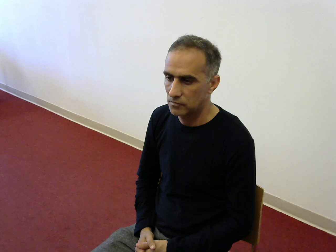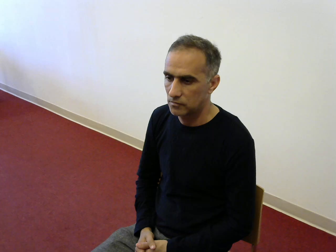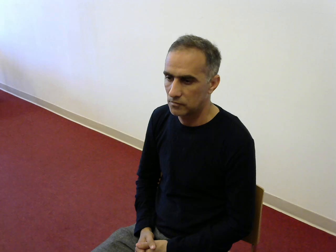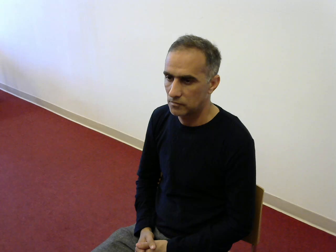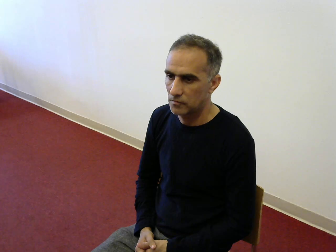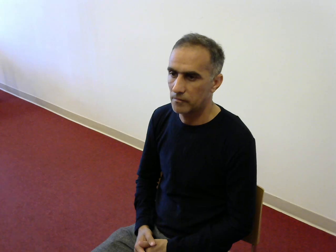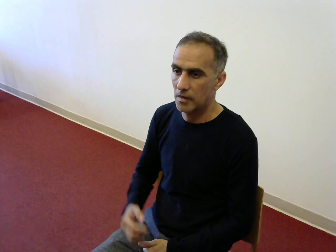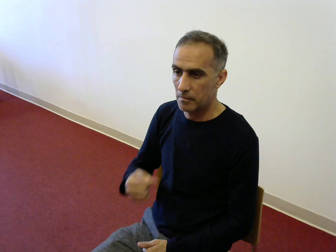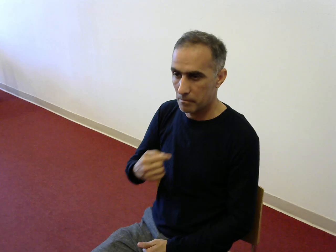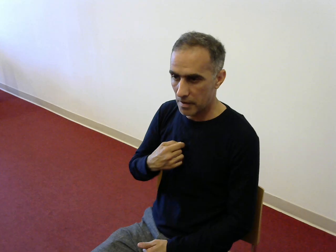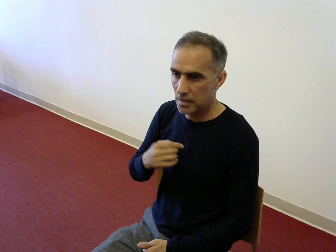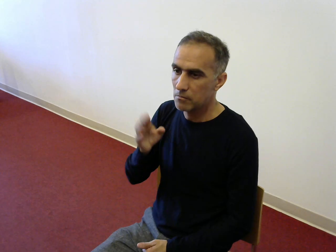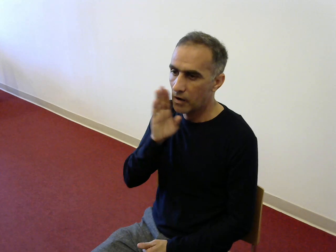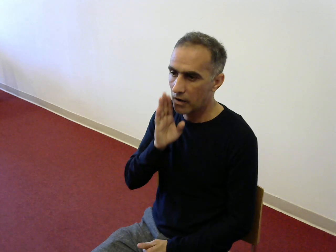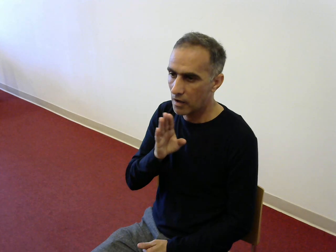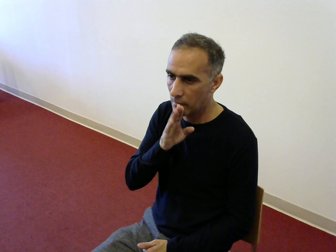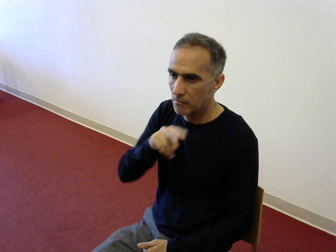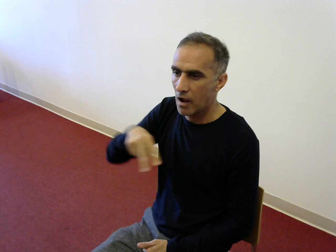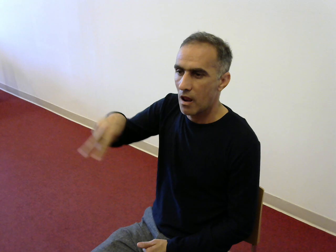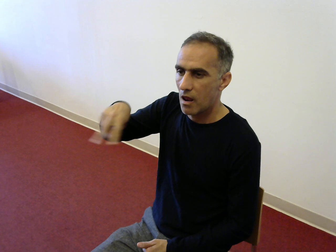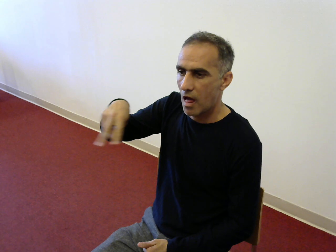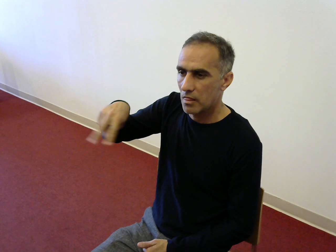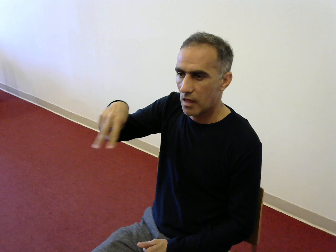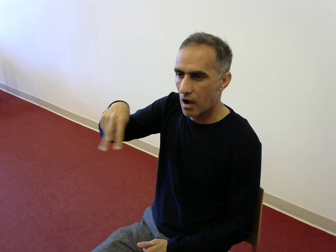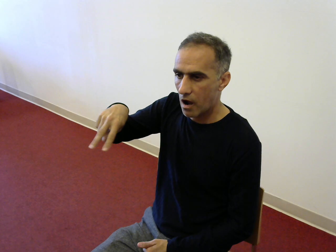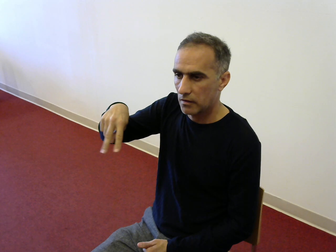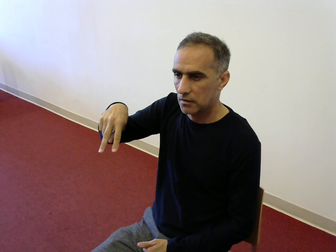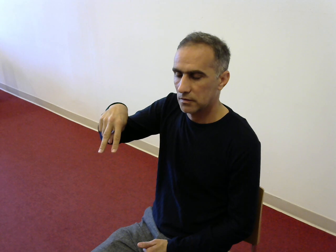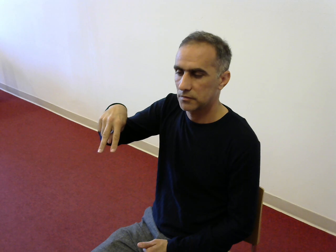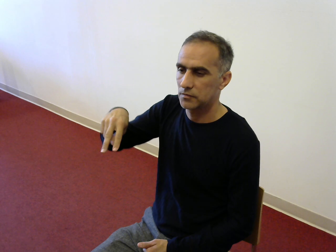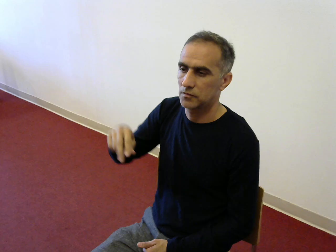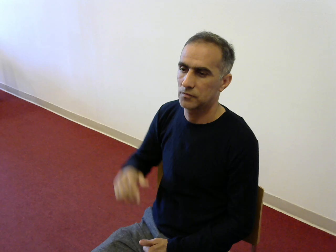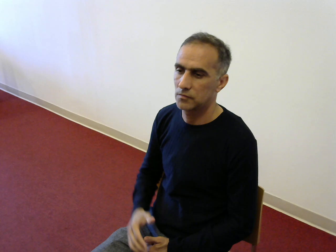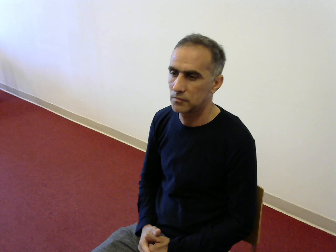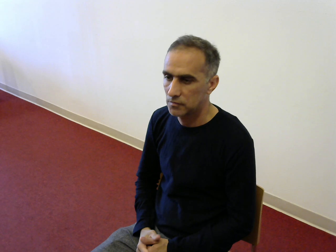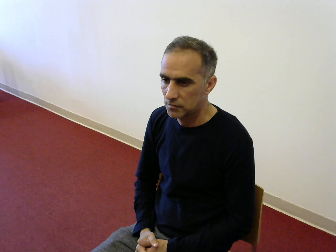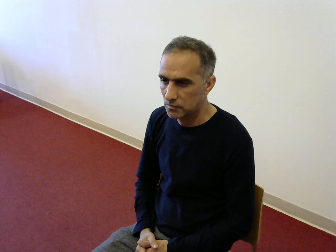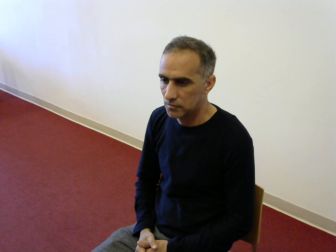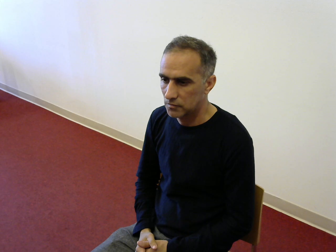Mənim anam Lənkərandandır